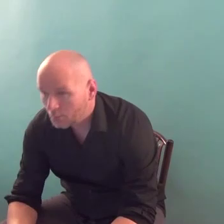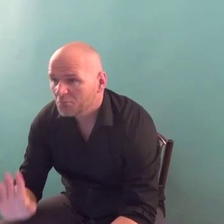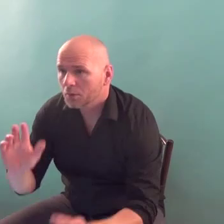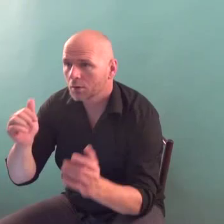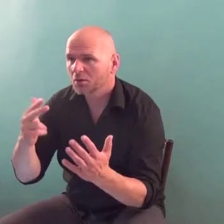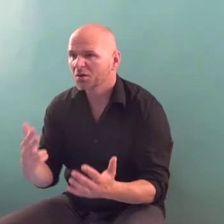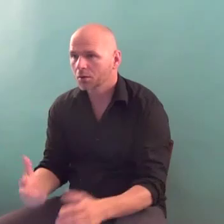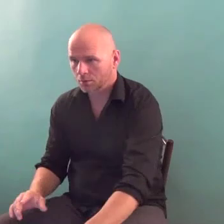Nie, ósmego.